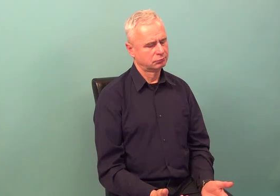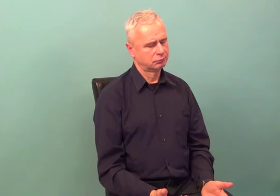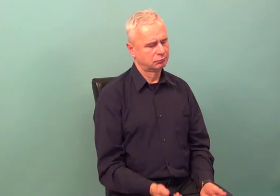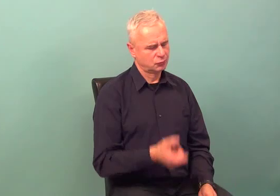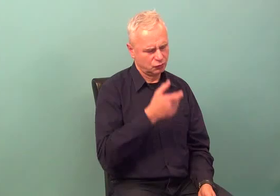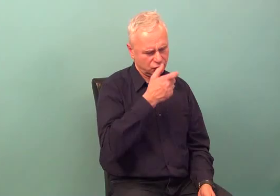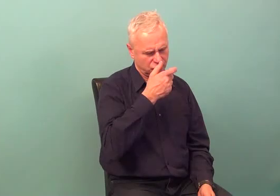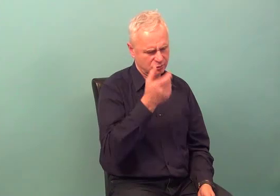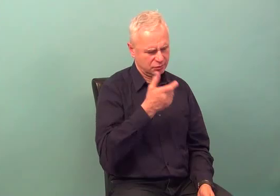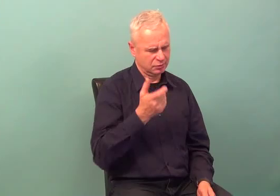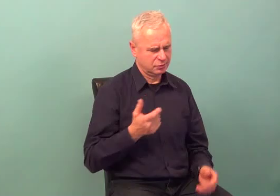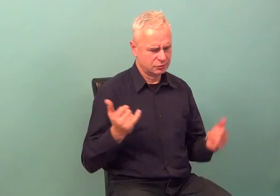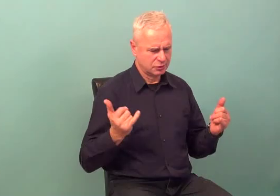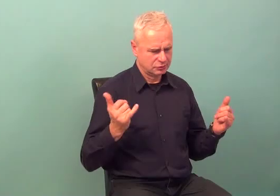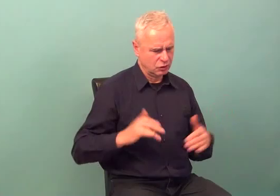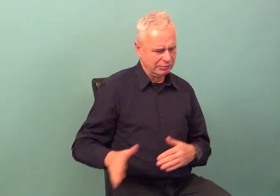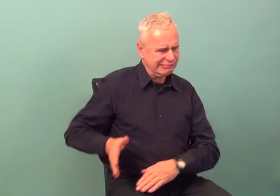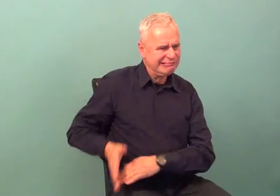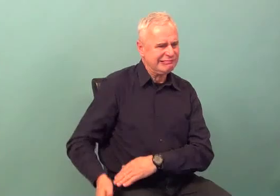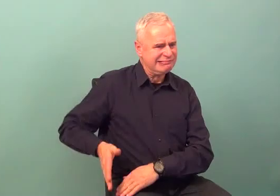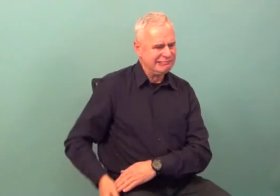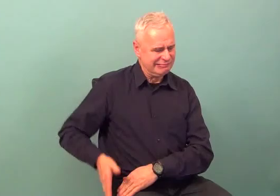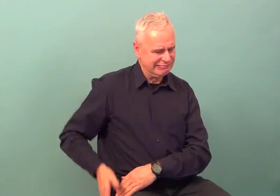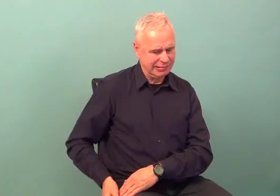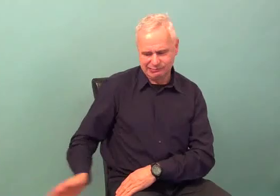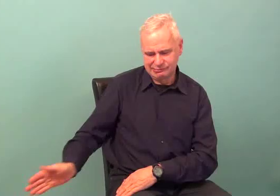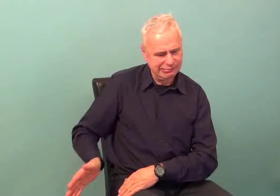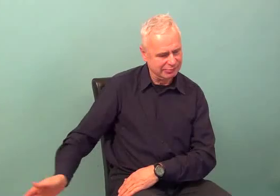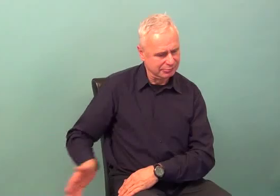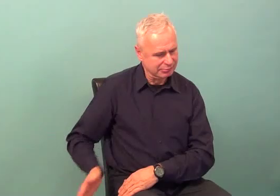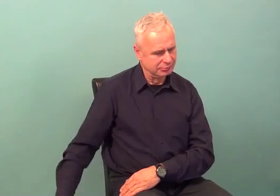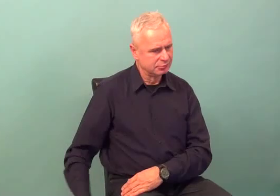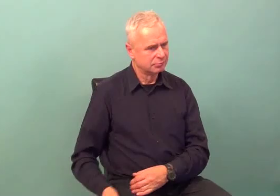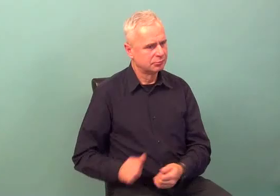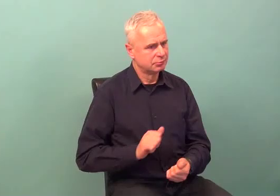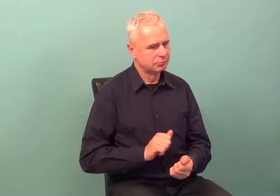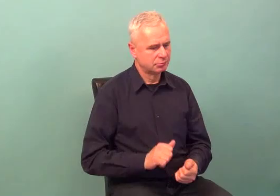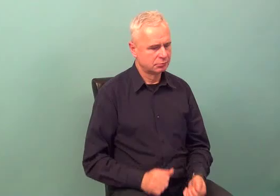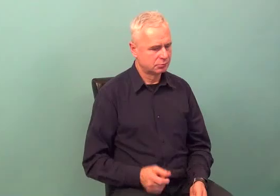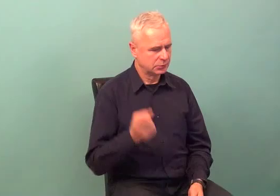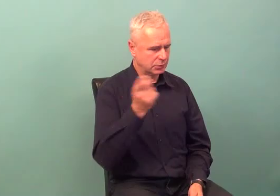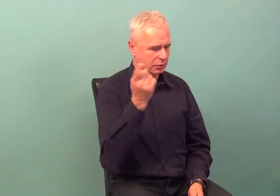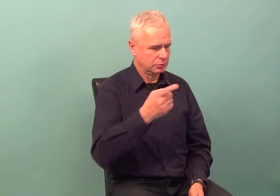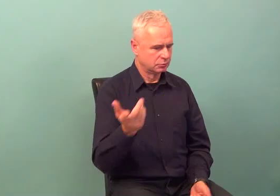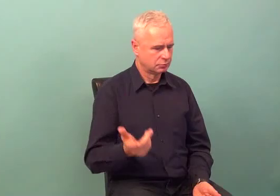Jakiś chuligan piłuje krzesło na siedząco.